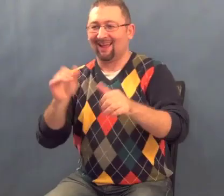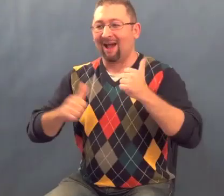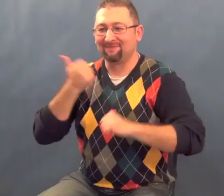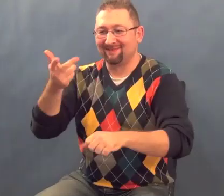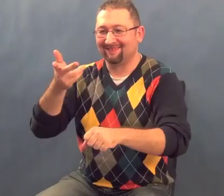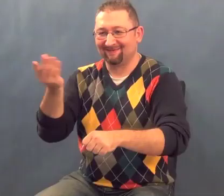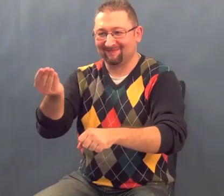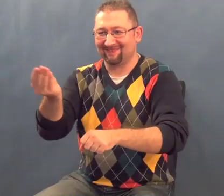Do samochodu, żeby nie...